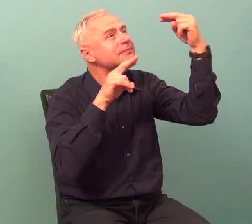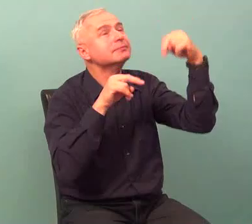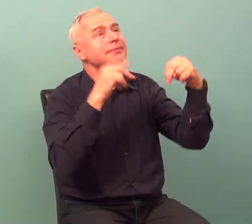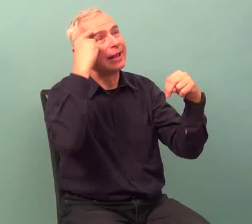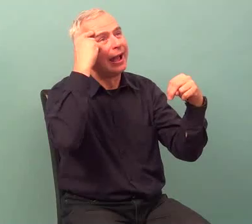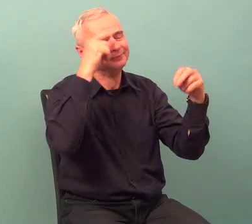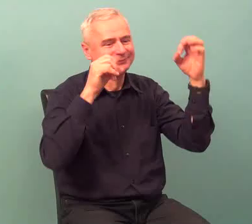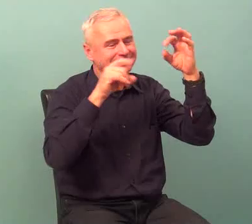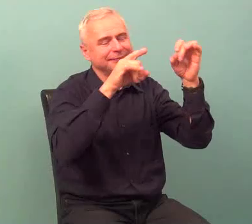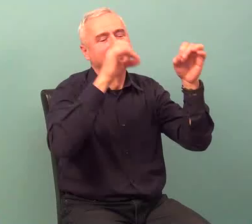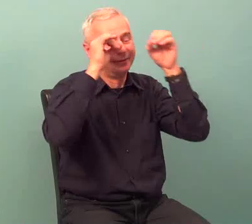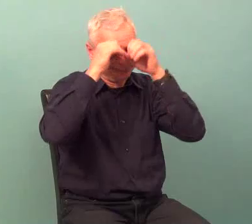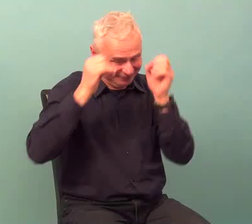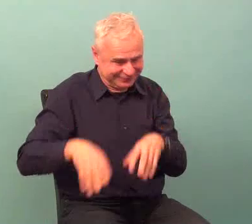Kot pomyślał, odłożył lornetkę.